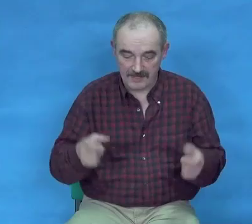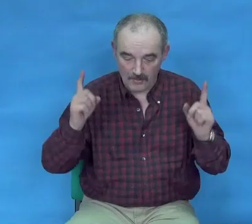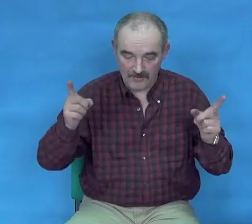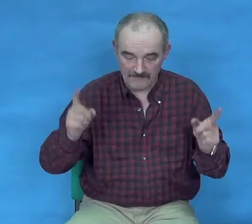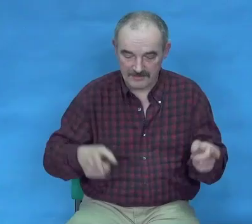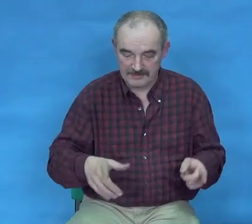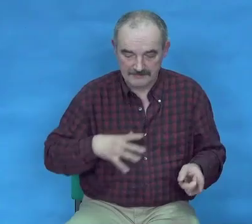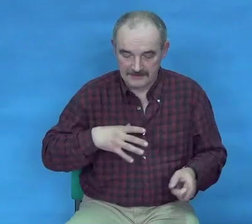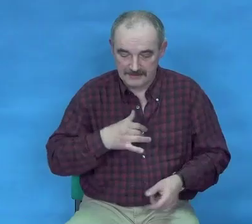Uwaga, to niebezpieczne.